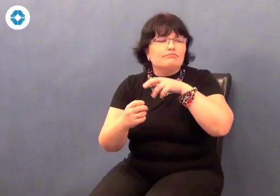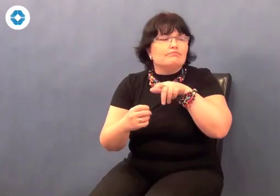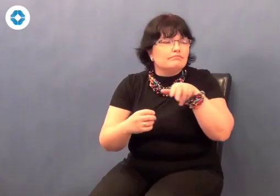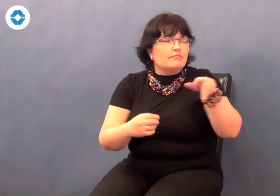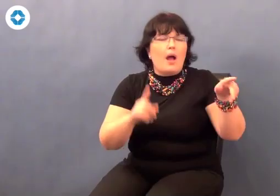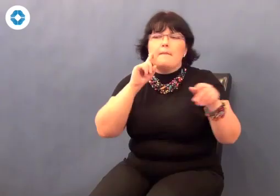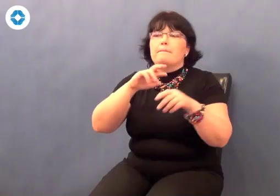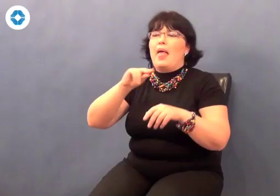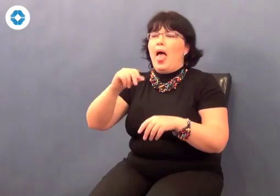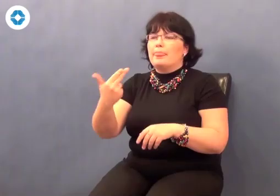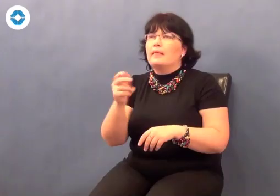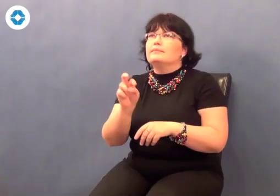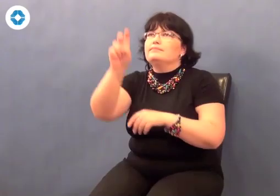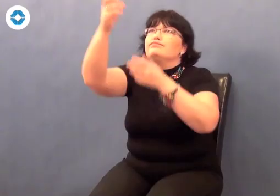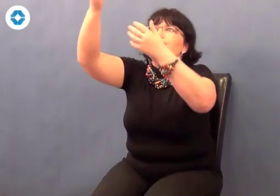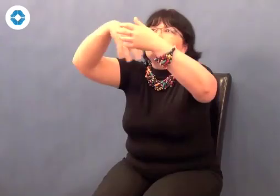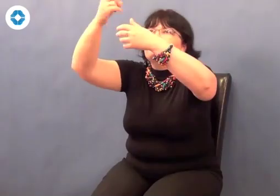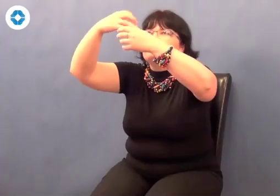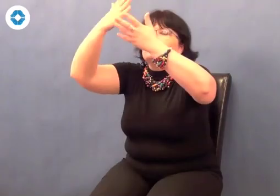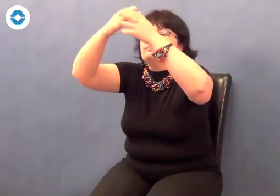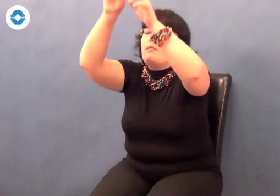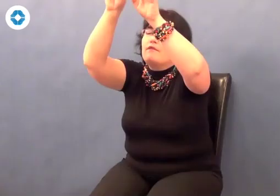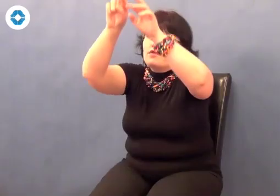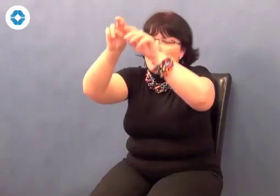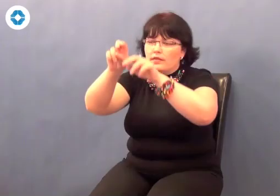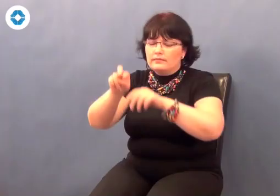A pan na górze zbiera gruszki, kończy i z powrotem schodzi na dół.